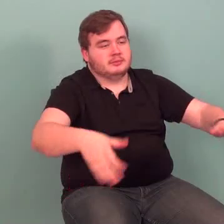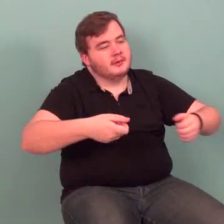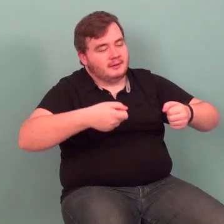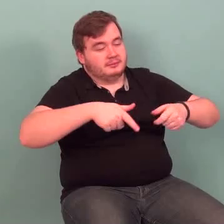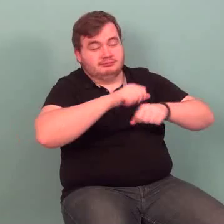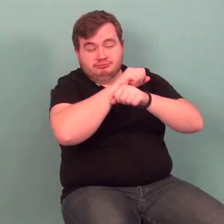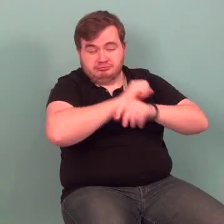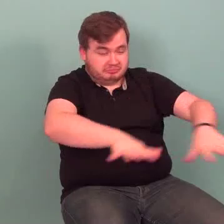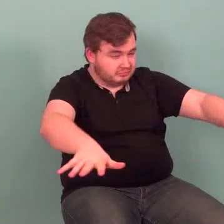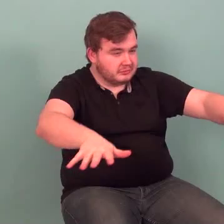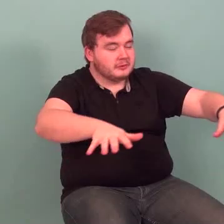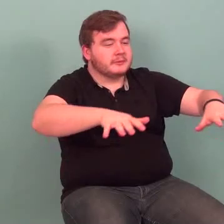Cały kosz gruszek się rozsypał.